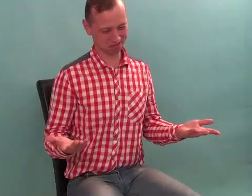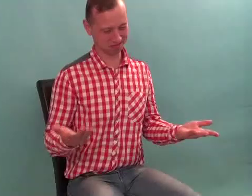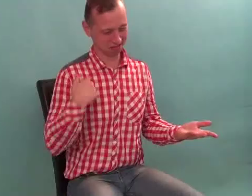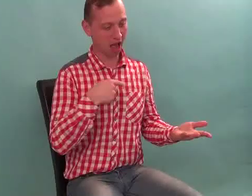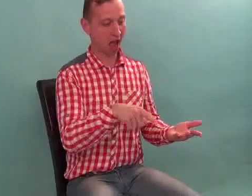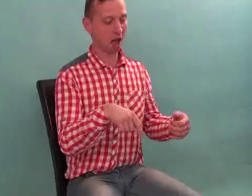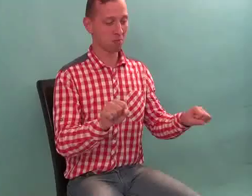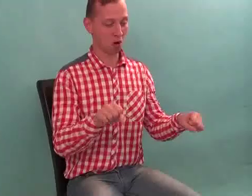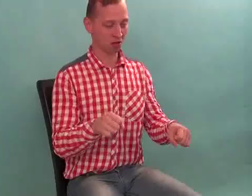Może motor... nie wiem.